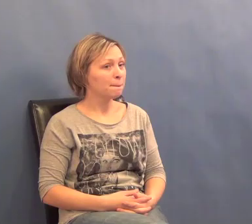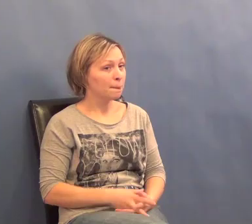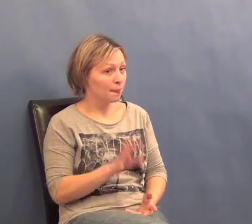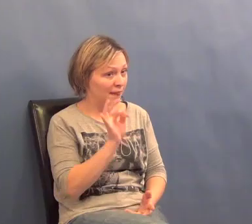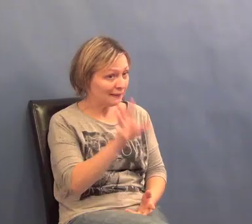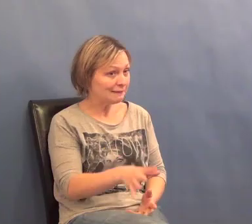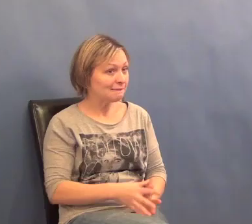Tak.